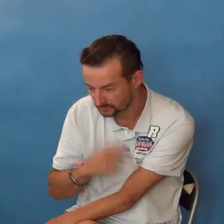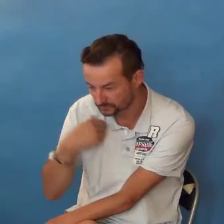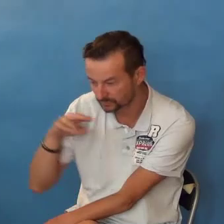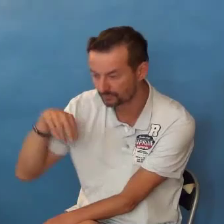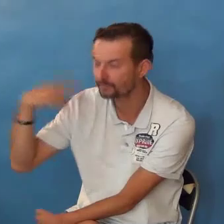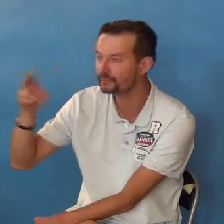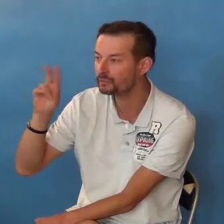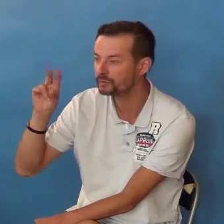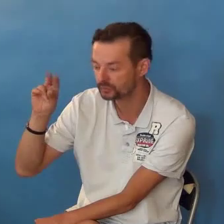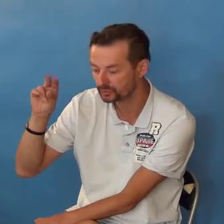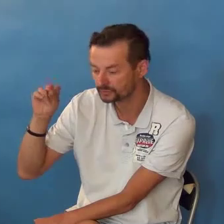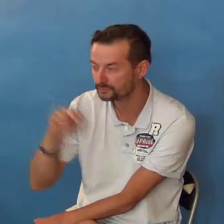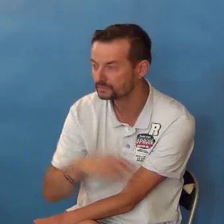Następny jest poniedziałek.